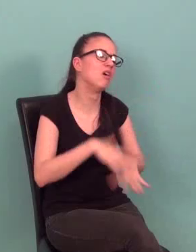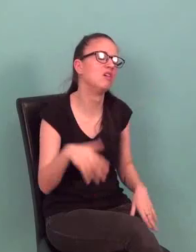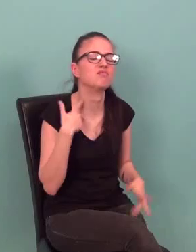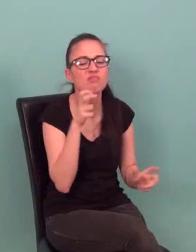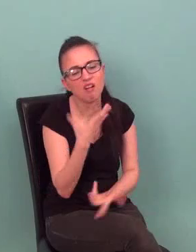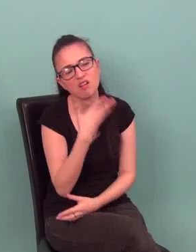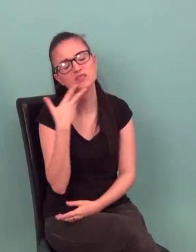Nie ma żaby...